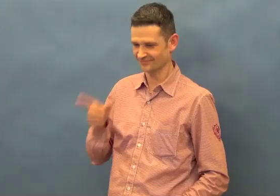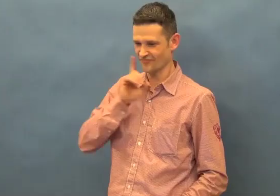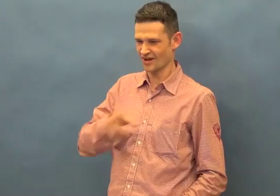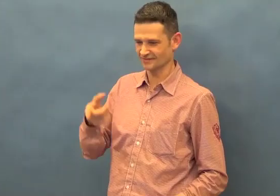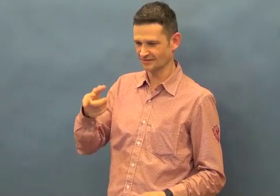Właśnie.